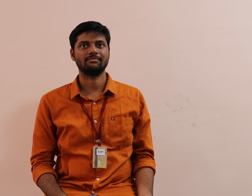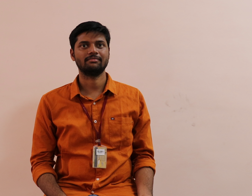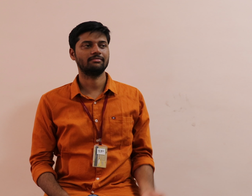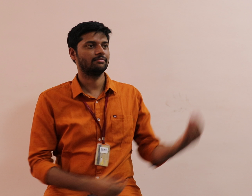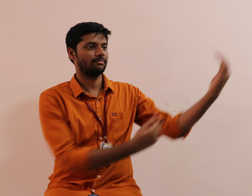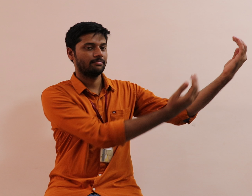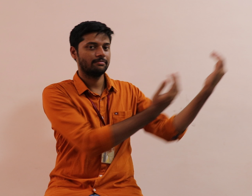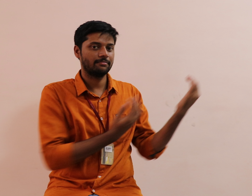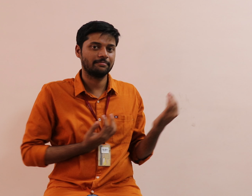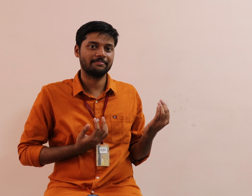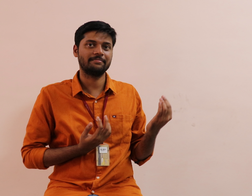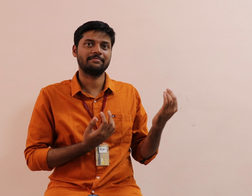you are welcome